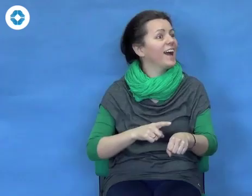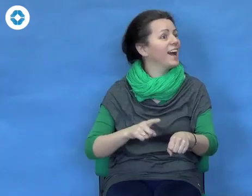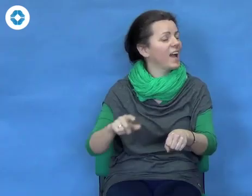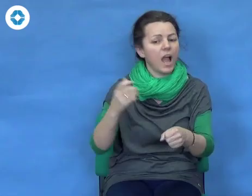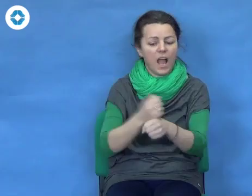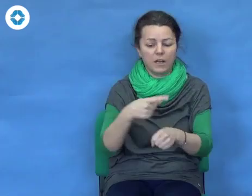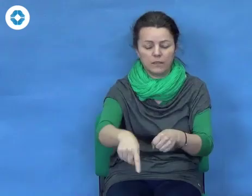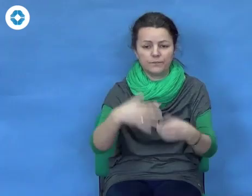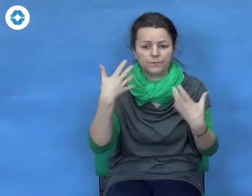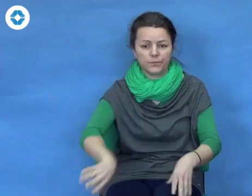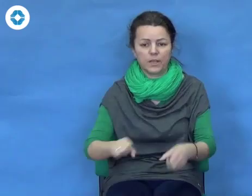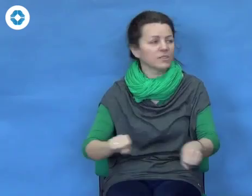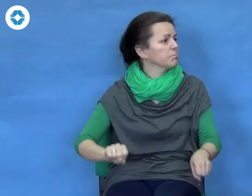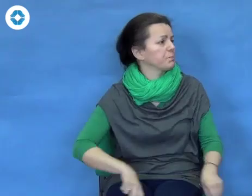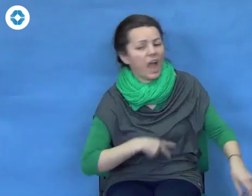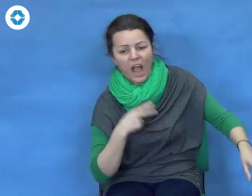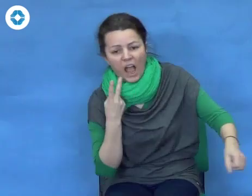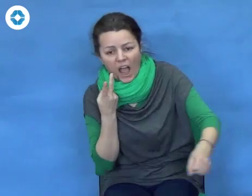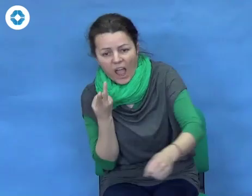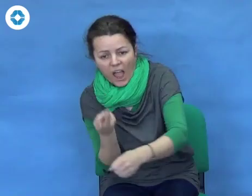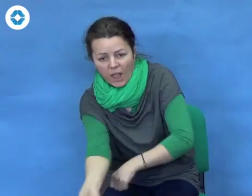Nie zauważył kamienia na drodze i przewrócił się z rowerem.